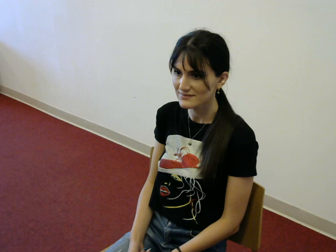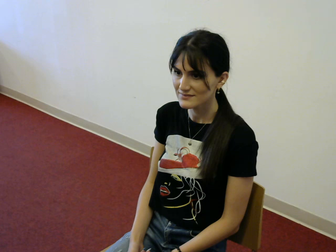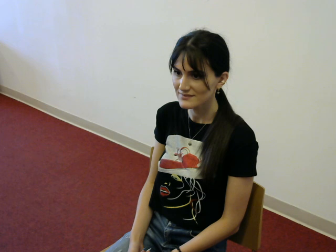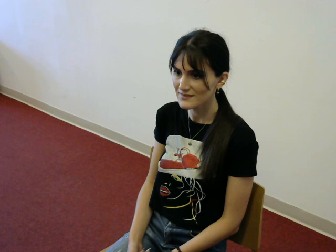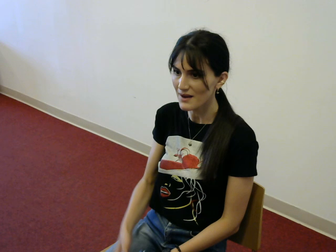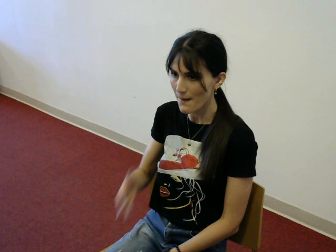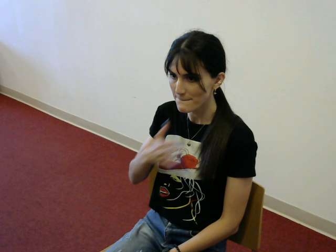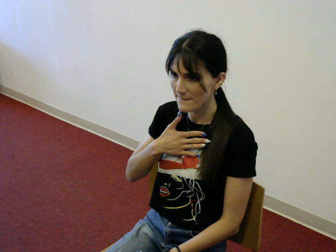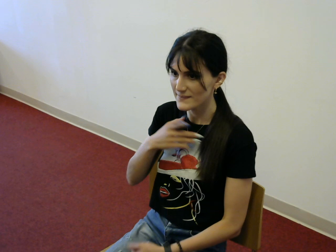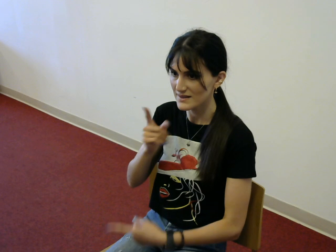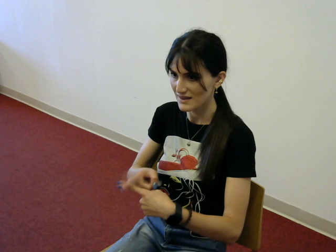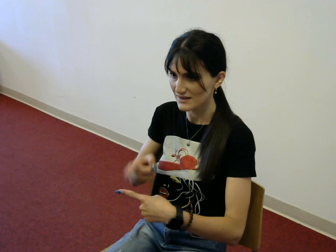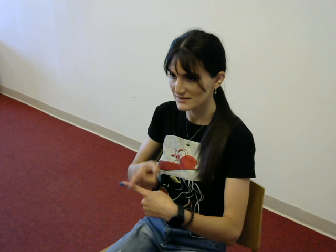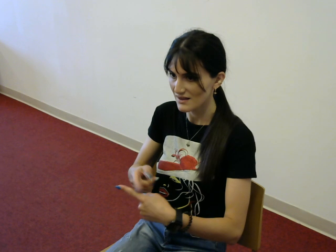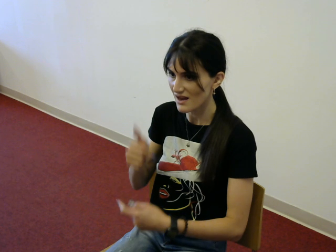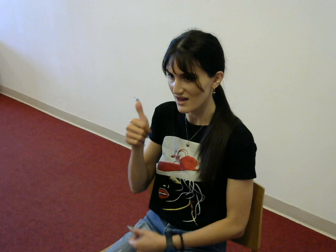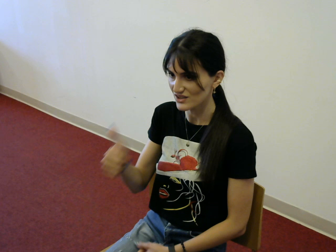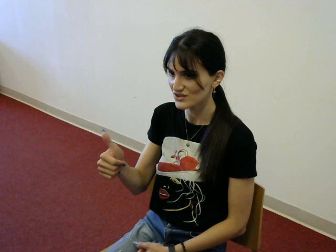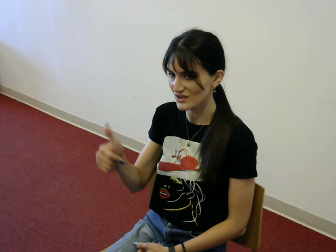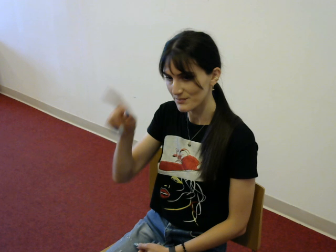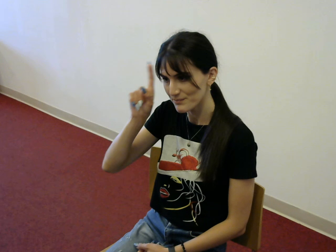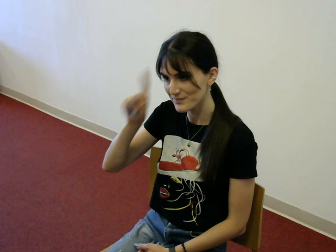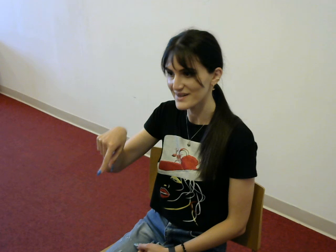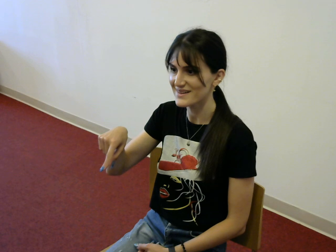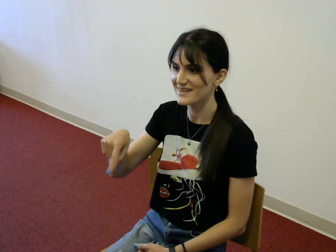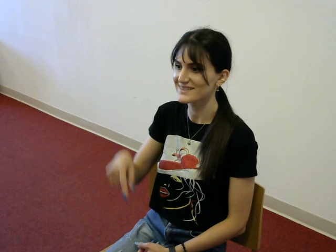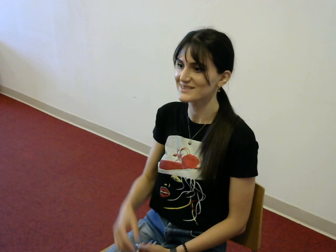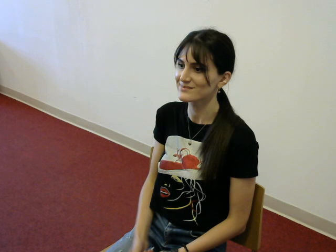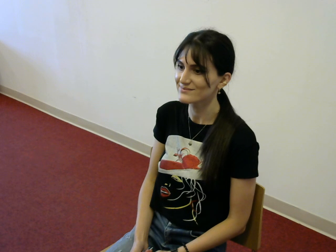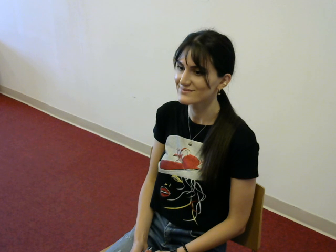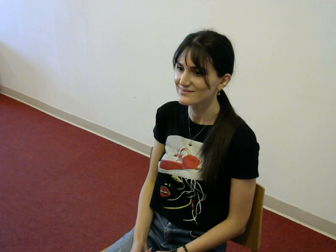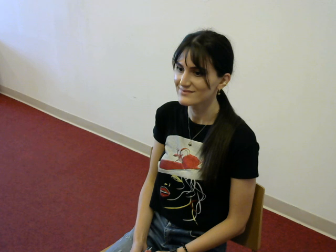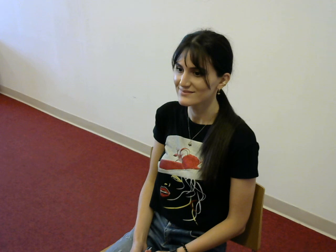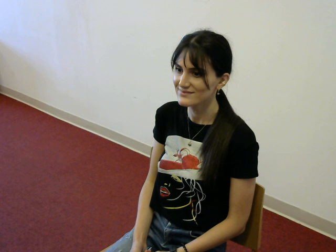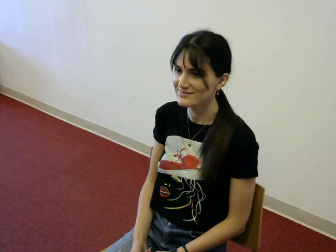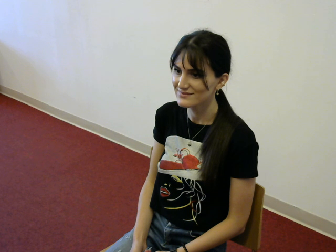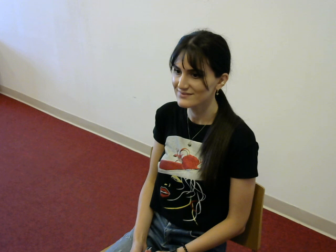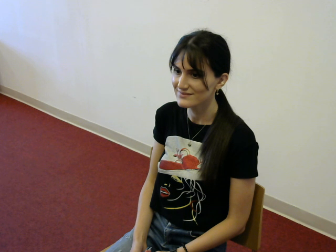Mən riyaziyyatı yaxşı bilirəm